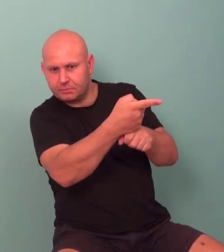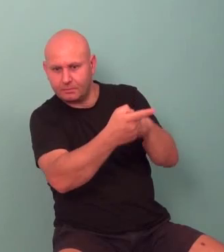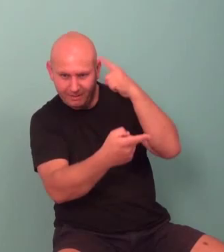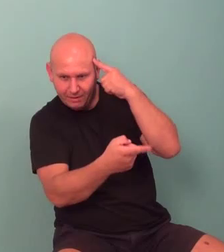Pyta go czy zapamiętał.